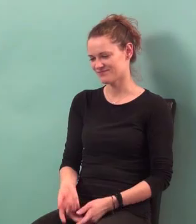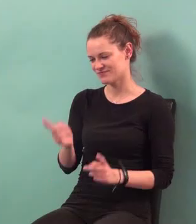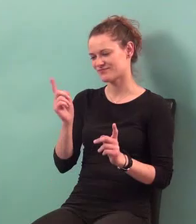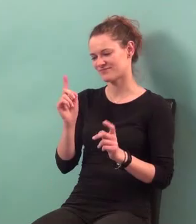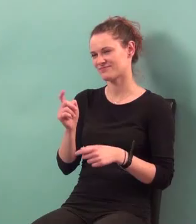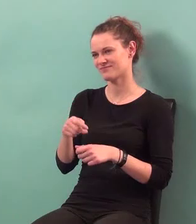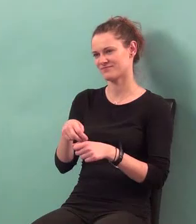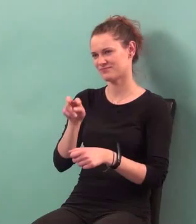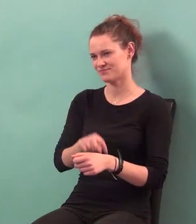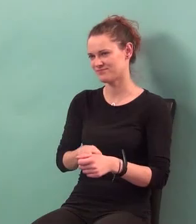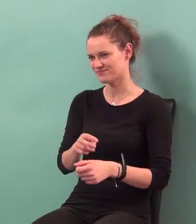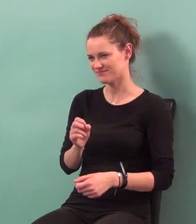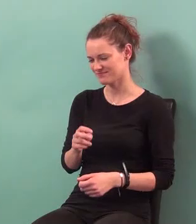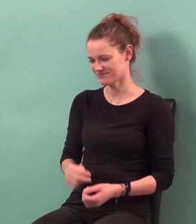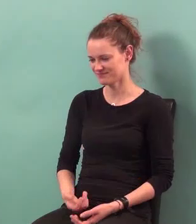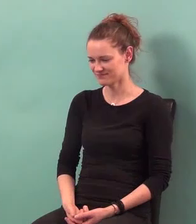Trzeba uważać, bo można spaść.